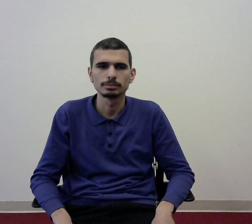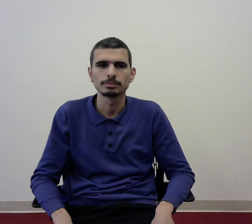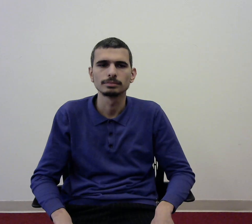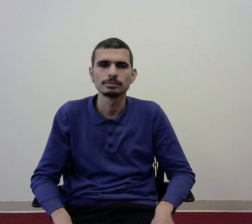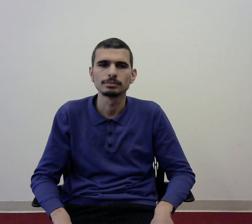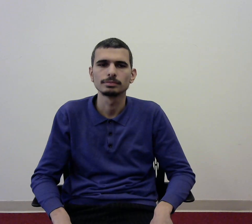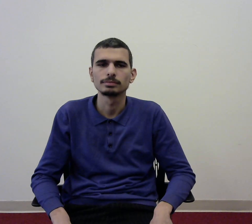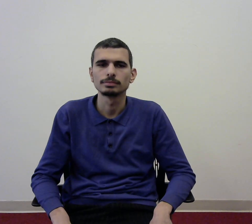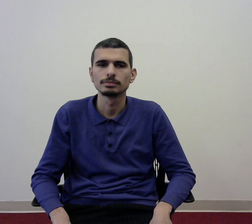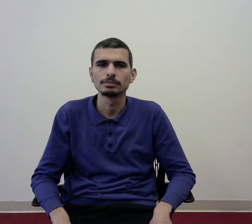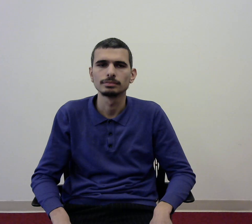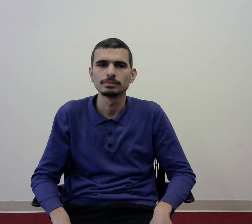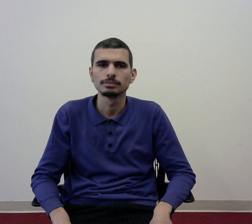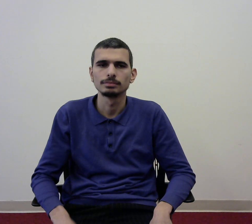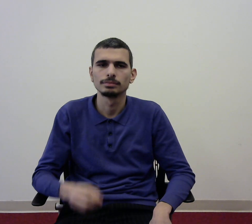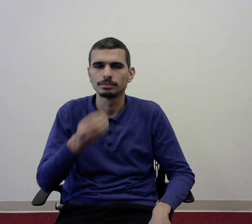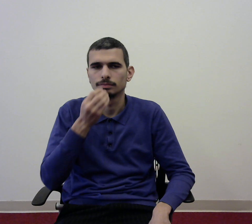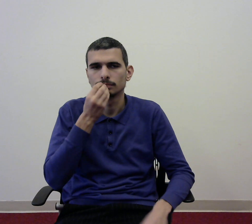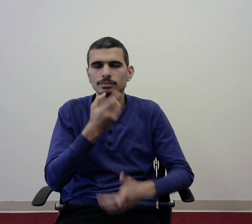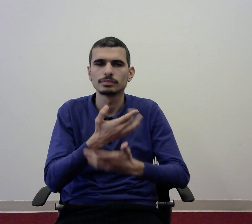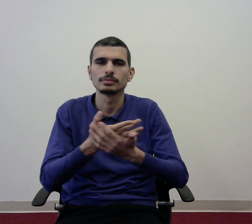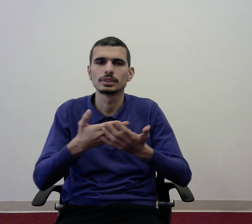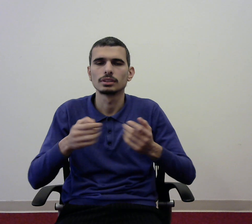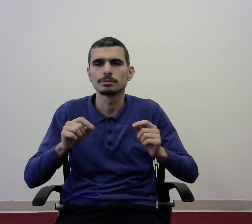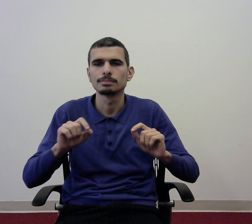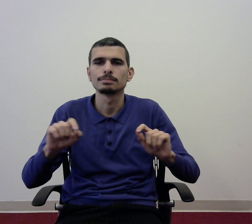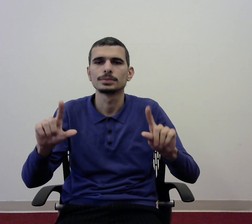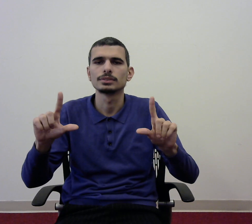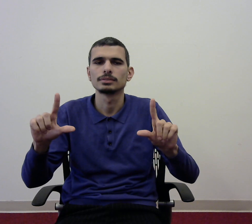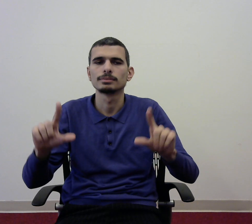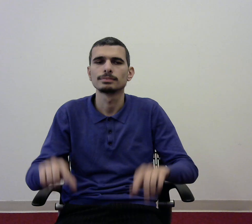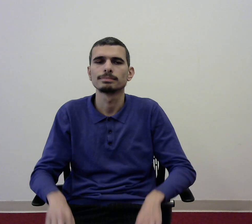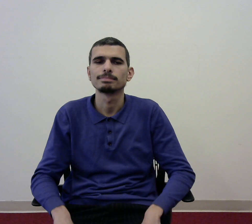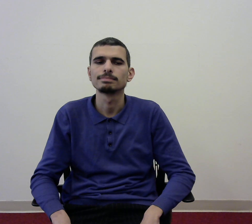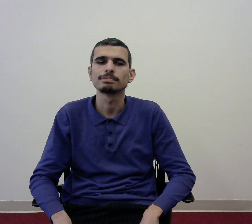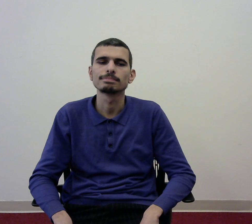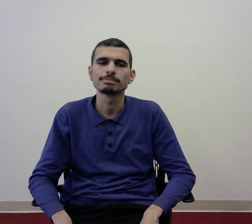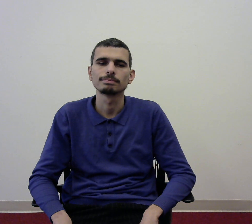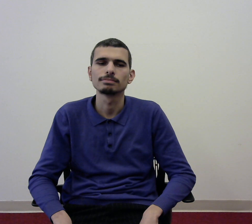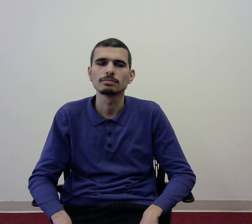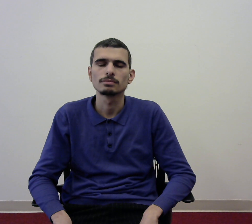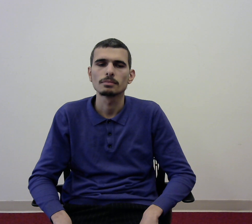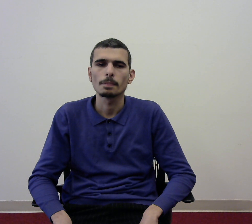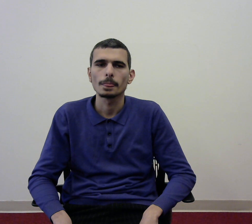Ərzaq bahalaşıb